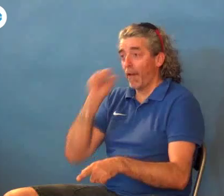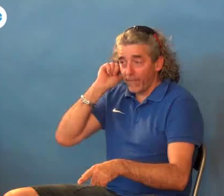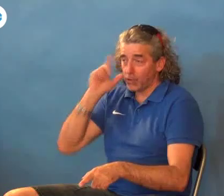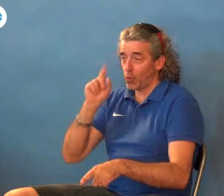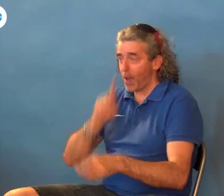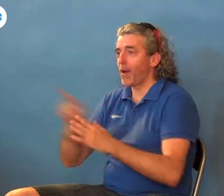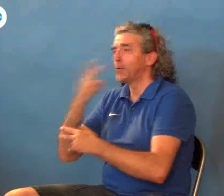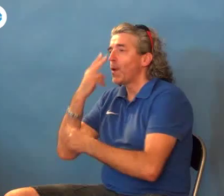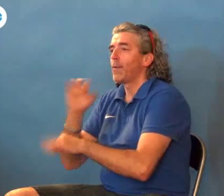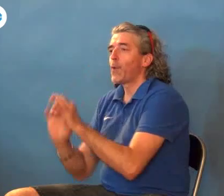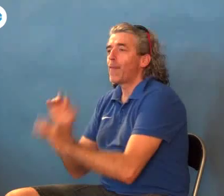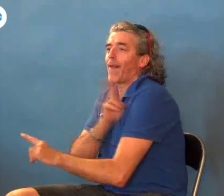Uciekła szukać, podrywać, żeby z kimś się wiązać.